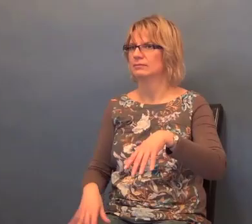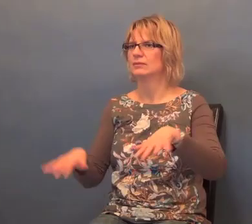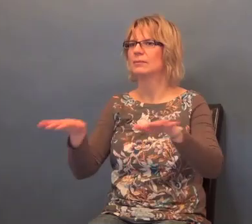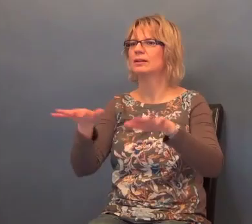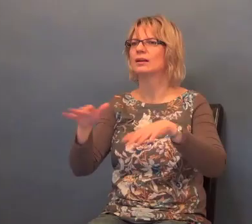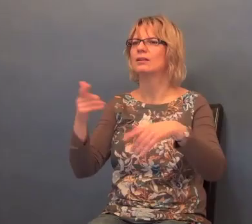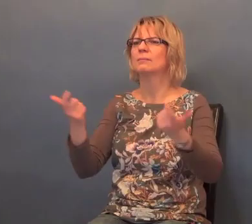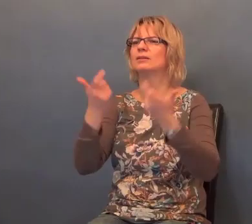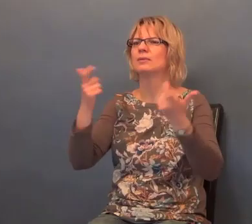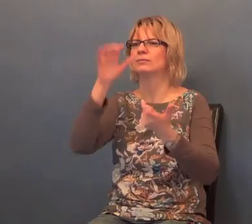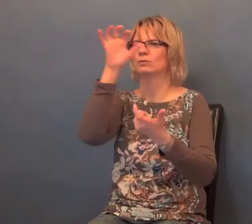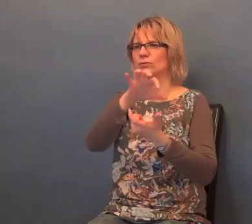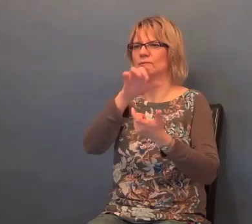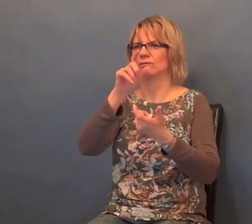Dotyczy to niebezpiecznych miejsc.